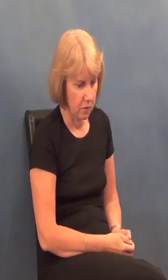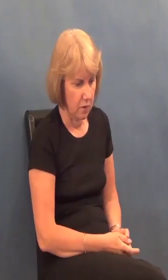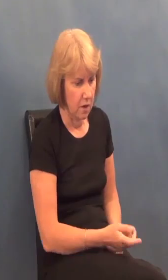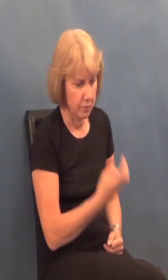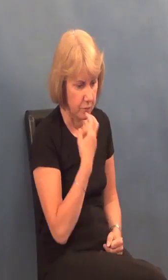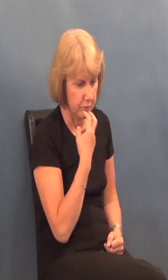To napięcie.